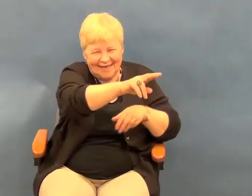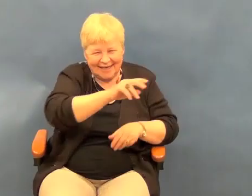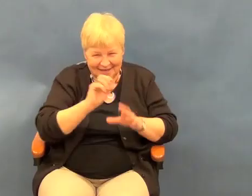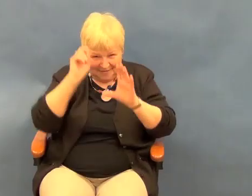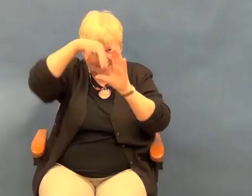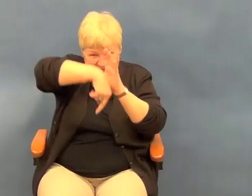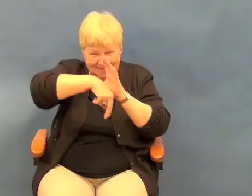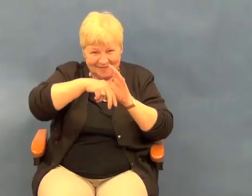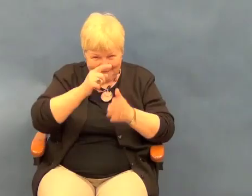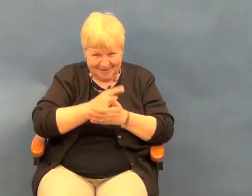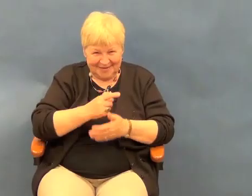Udało mu się wejść?